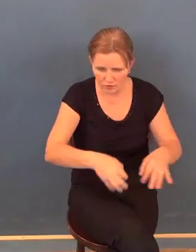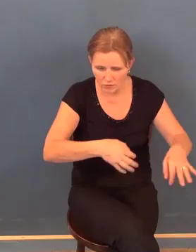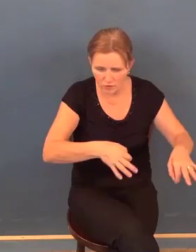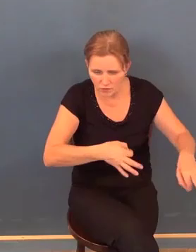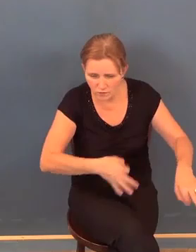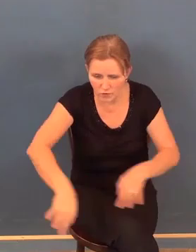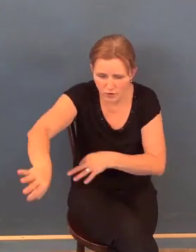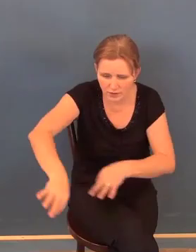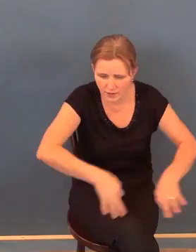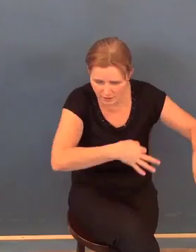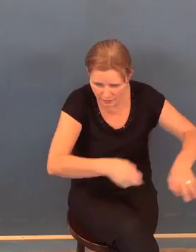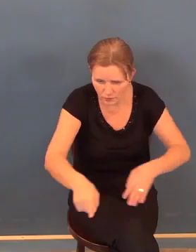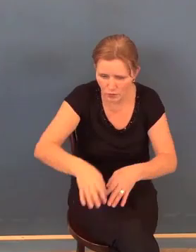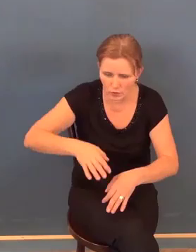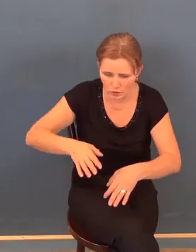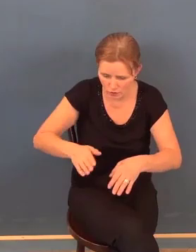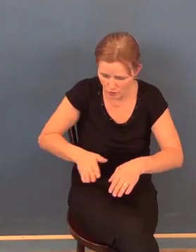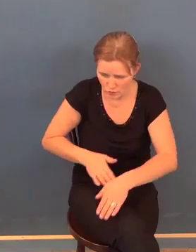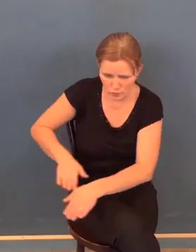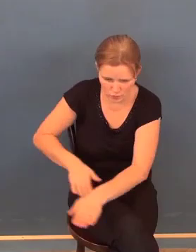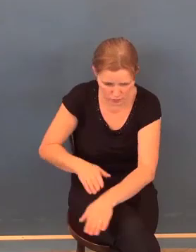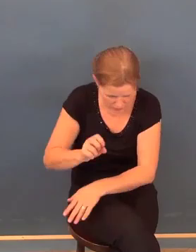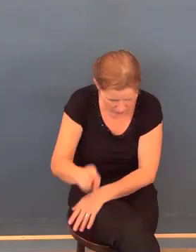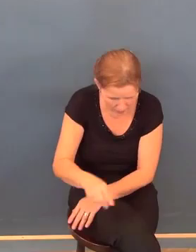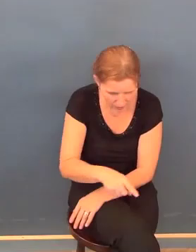Wrotki i deskorolka - tak.